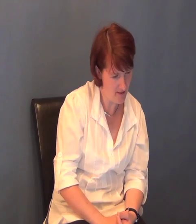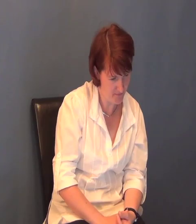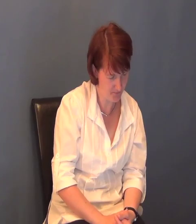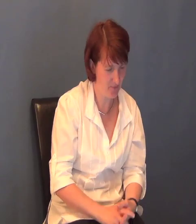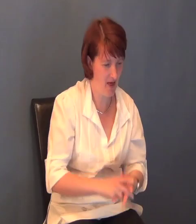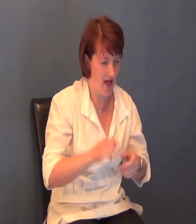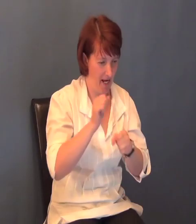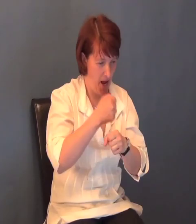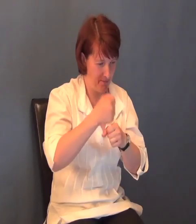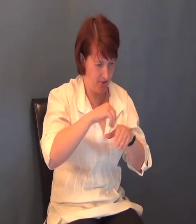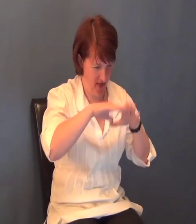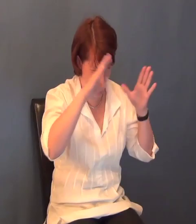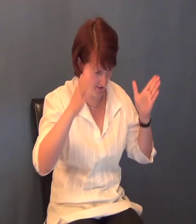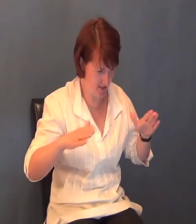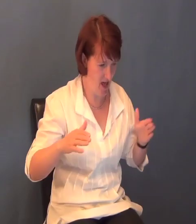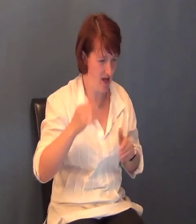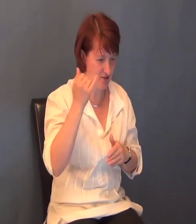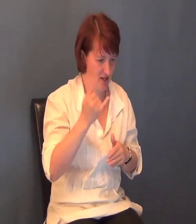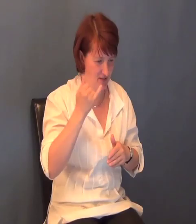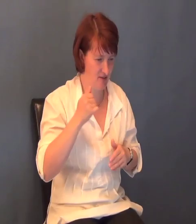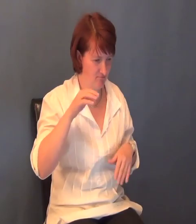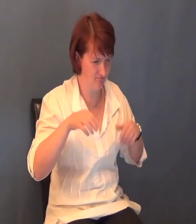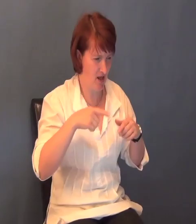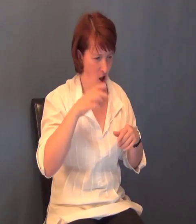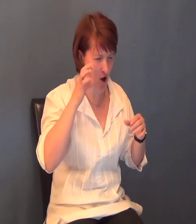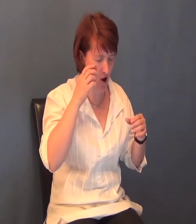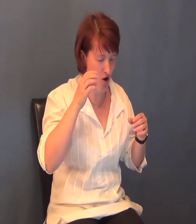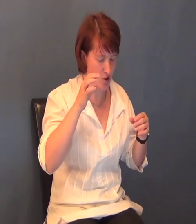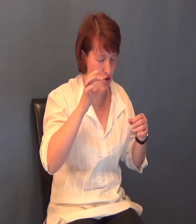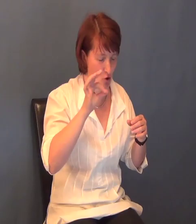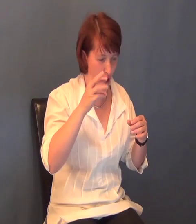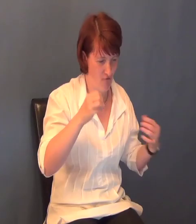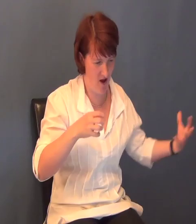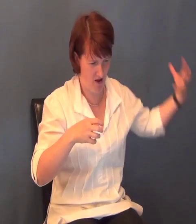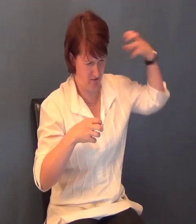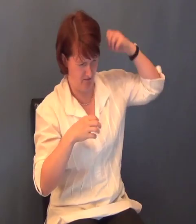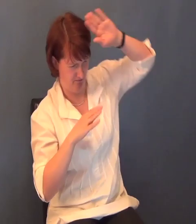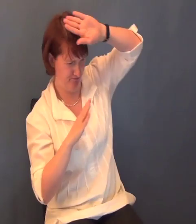Na dużym kamieniu wchodzi dziecko, a sowa zaczepia go.